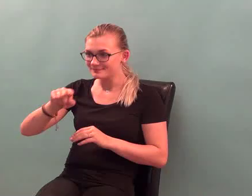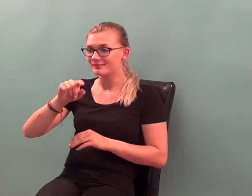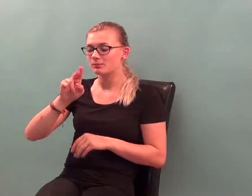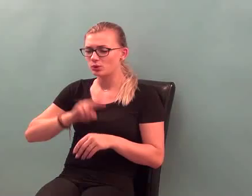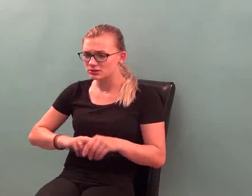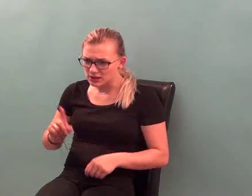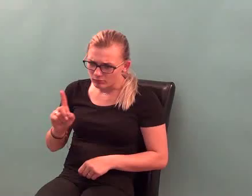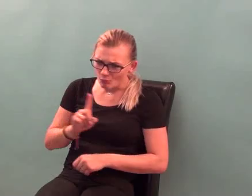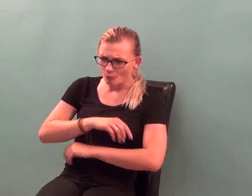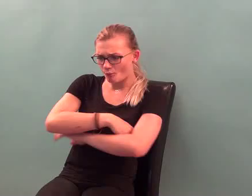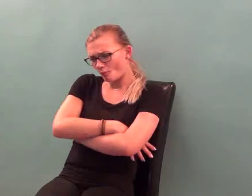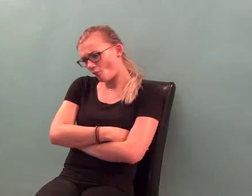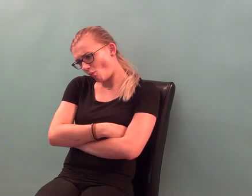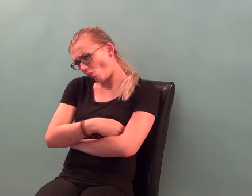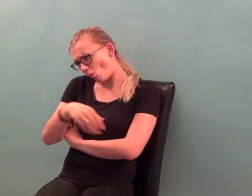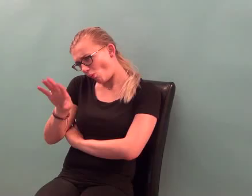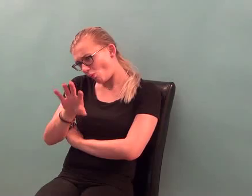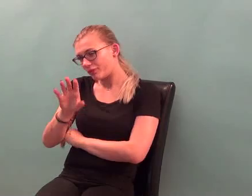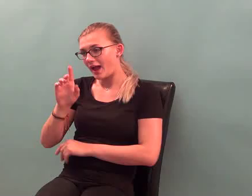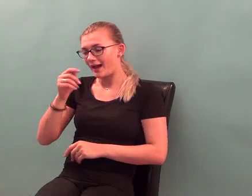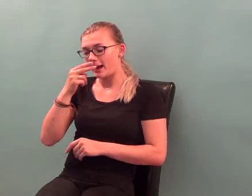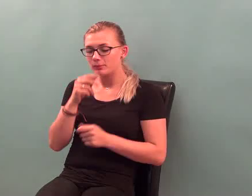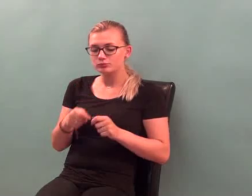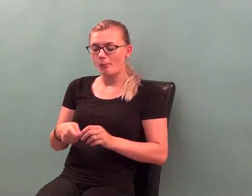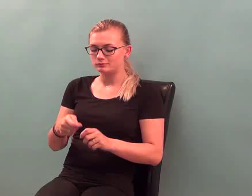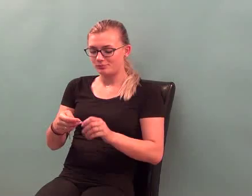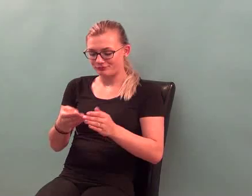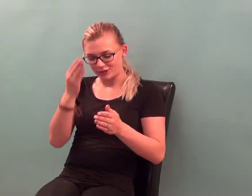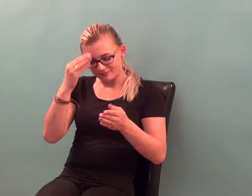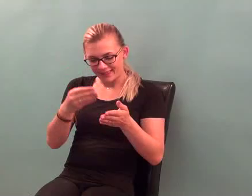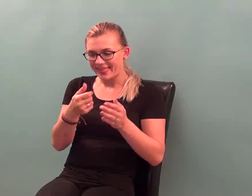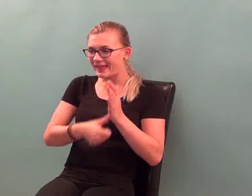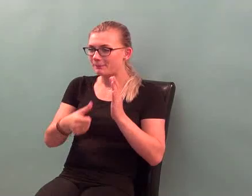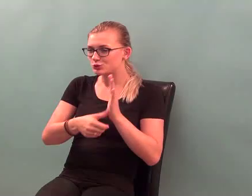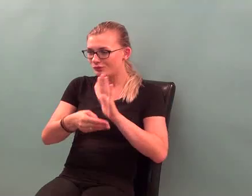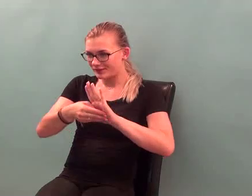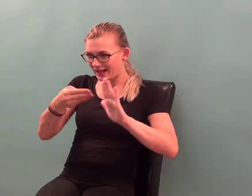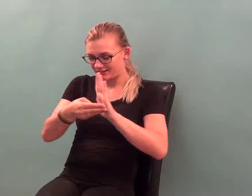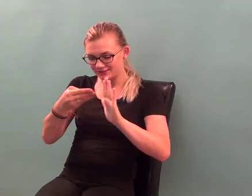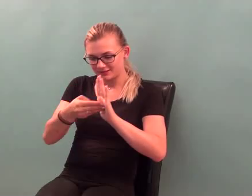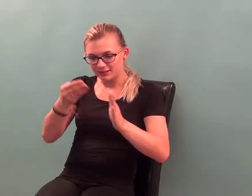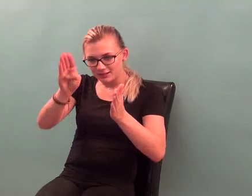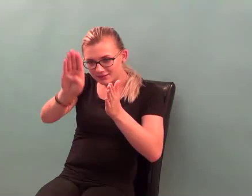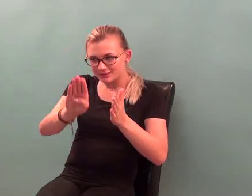Policjant podchodzi i patrzy z zainteresowaniem na Chaplina, a ten, wiesz, gipsówką zalepia szybę, nakłada ją.